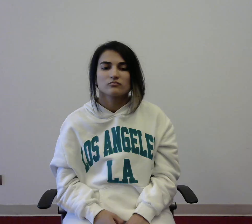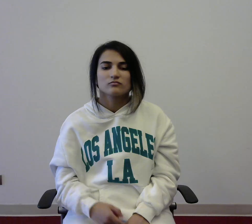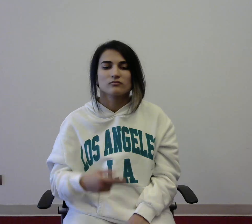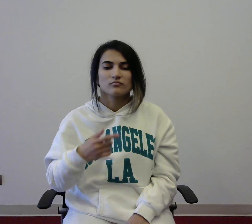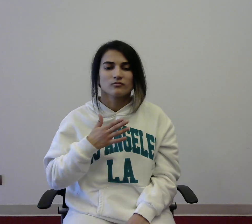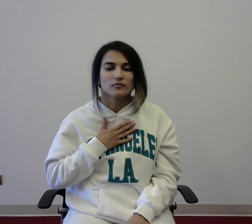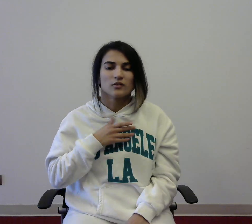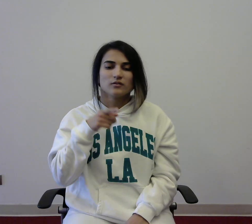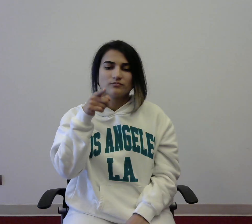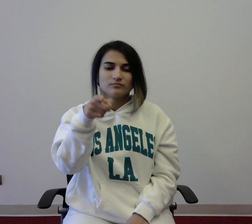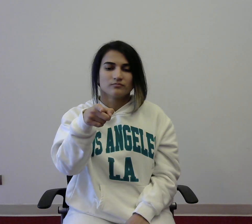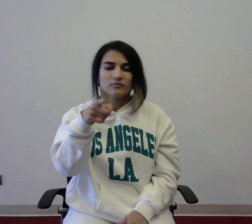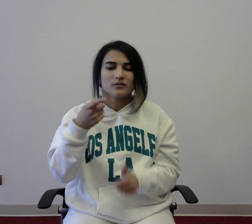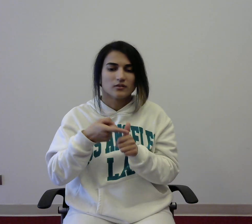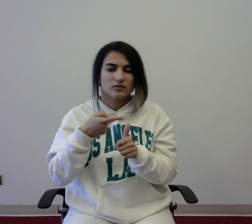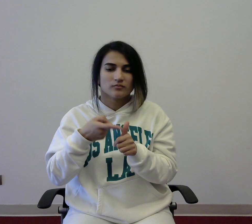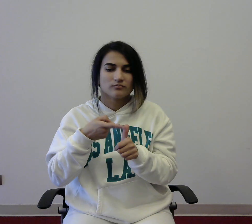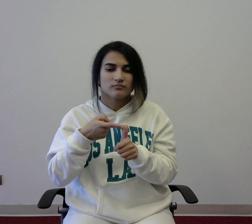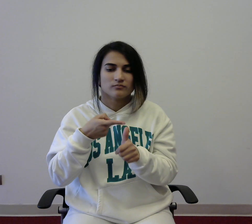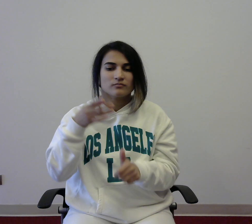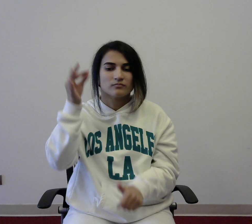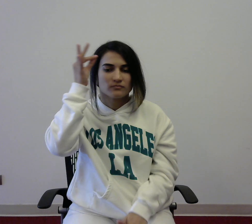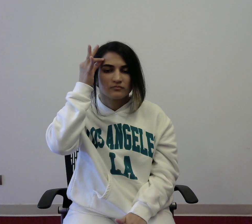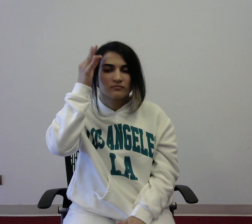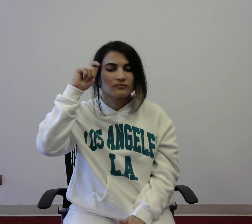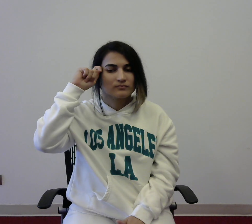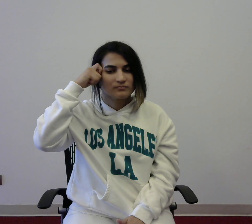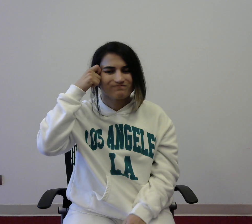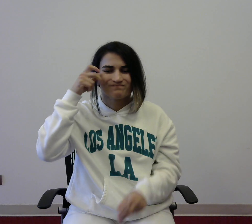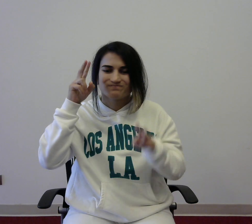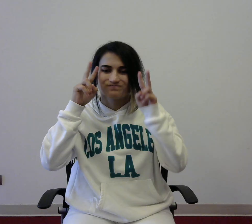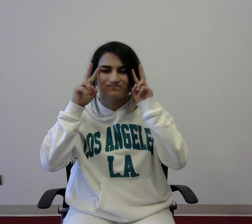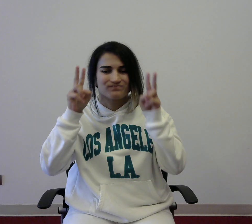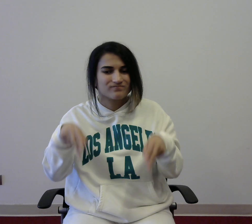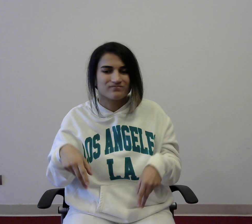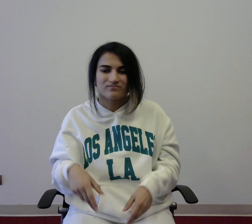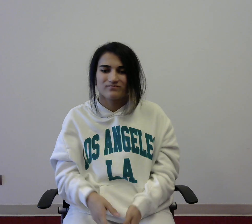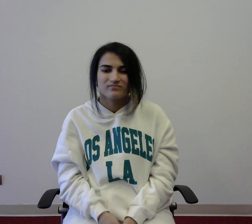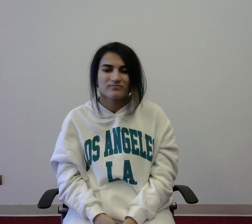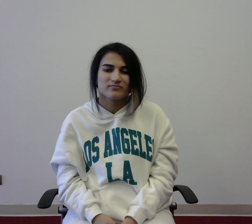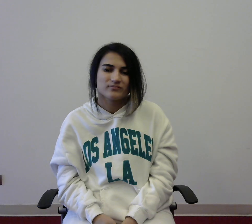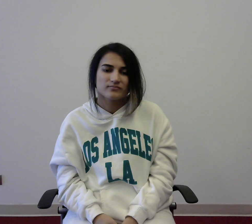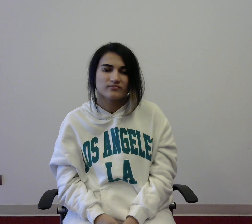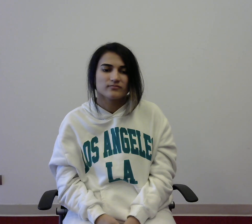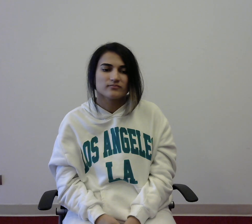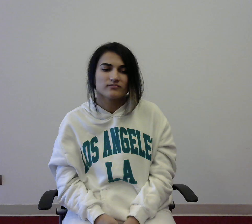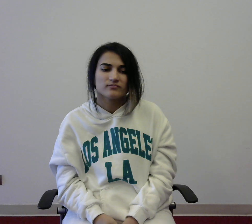Mən sənin adını yadımda saxlaya bilmirəm